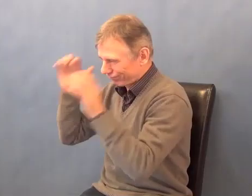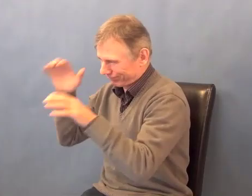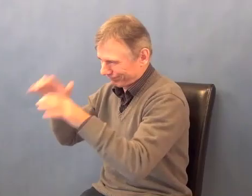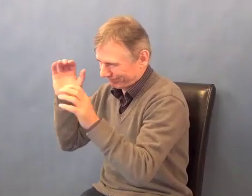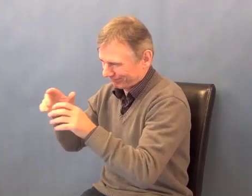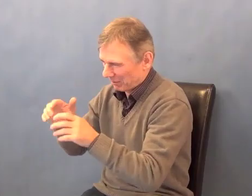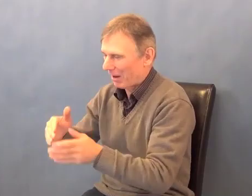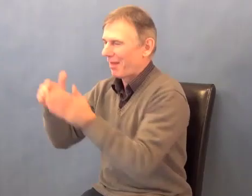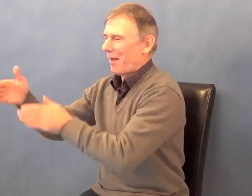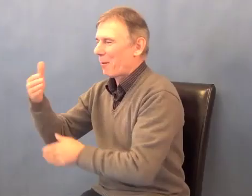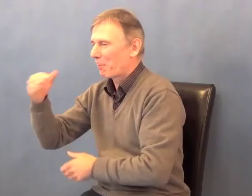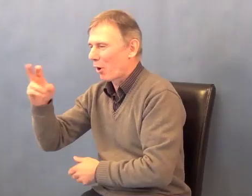Wszyscy tam przychodzili.